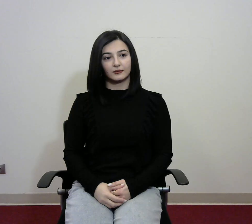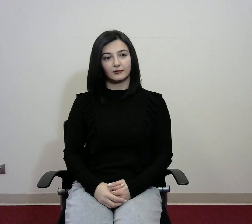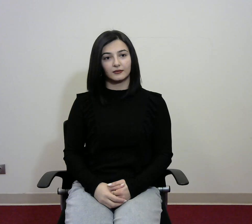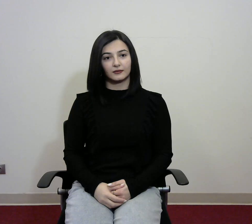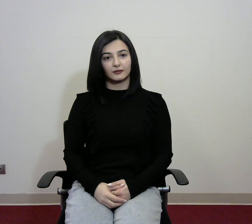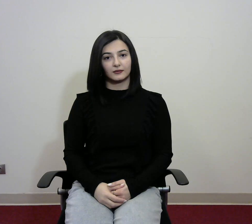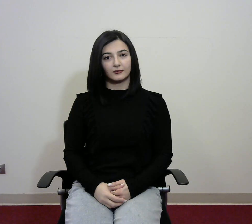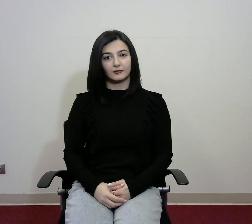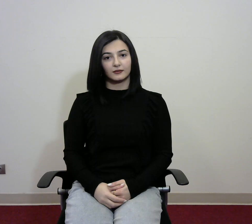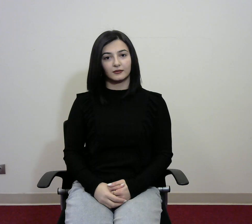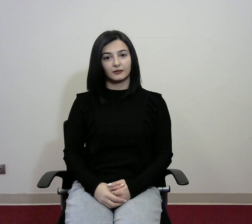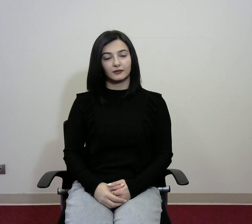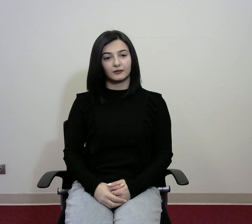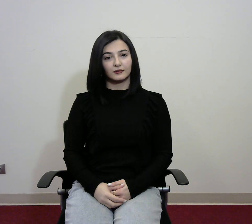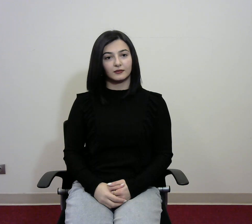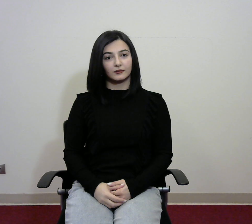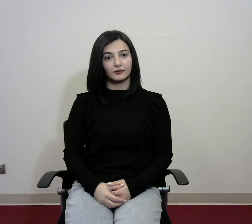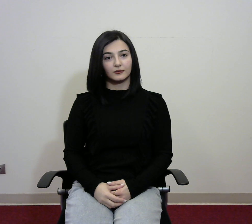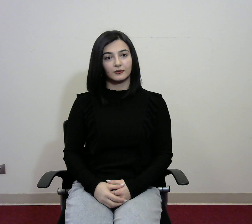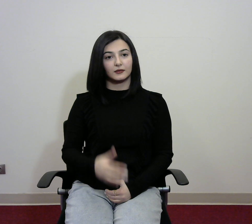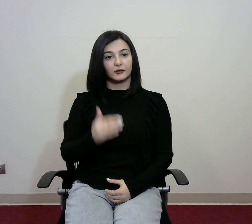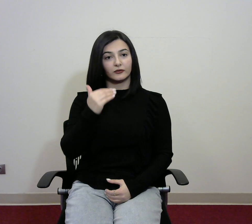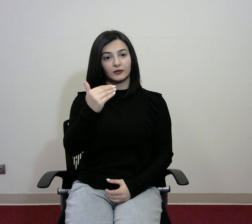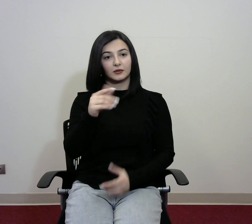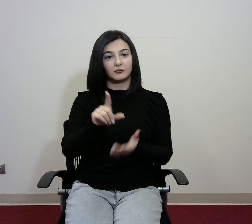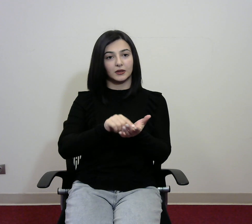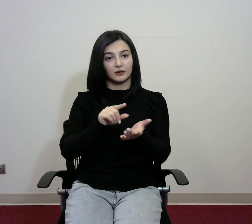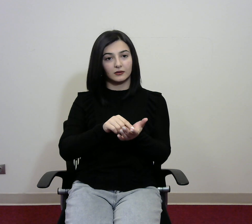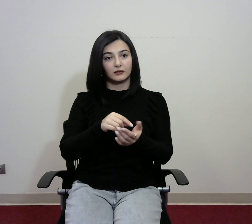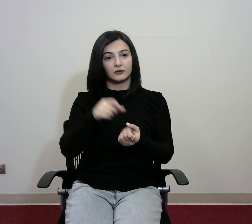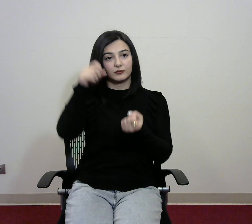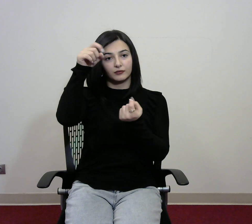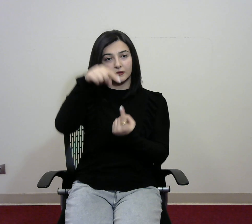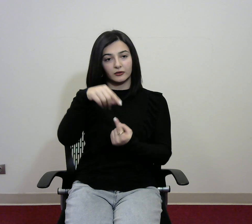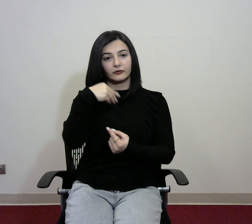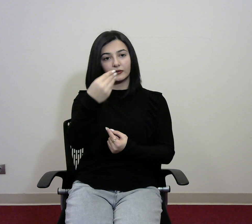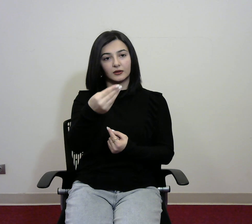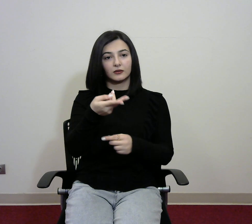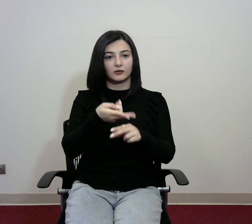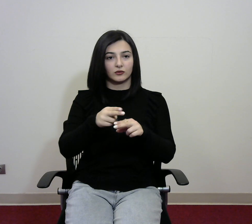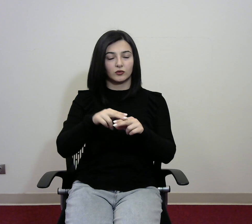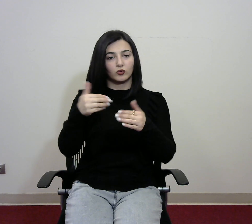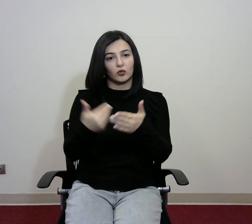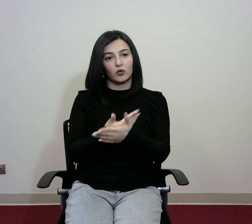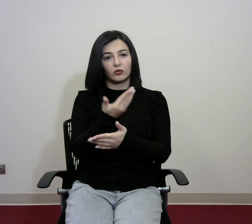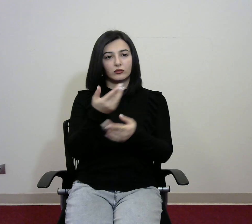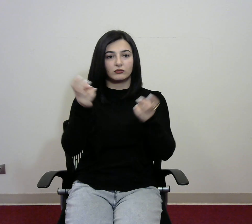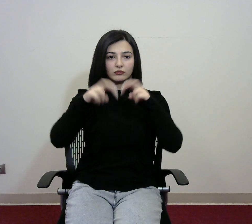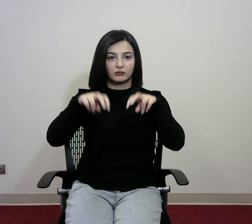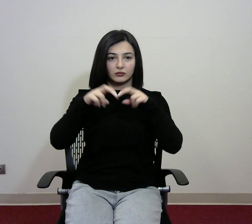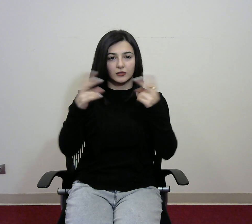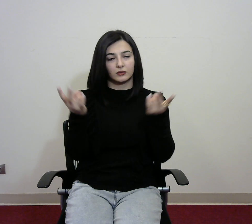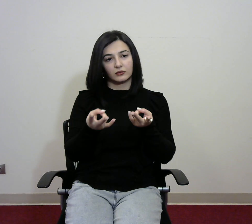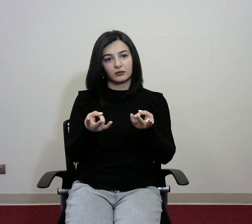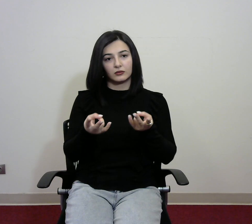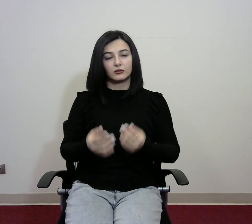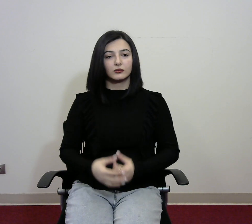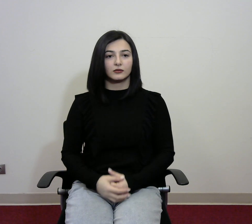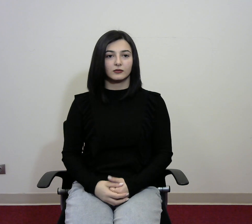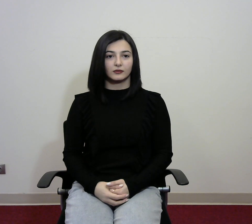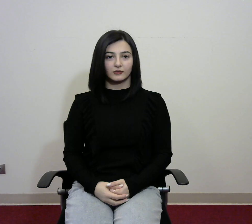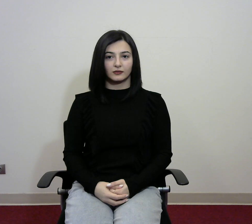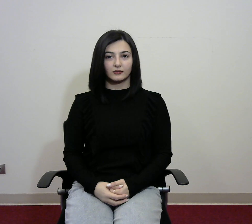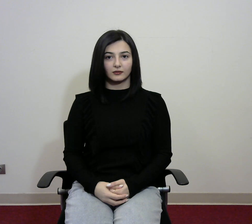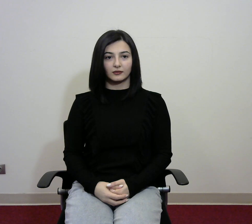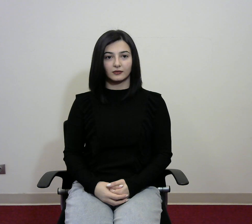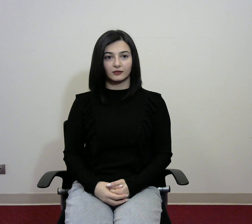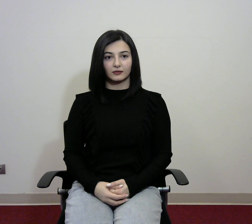Sizə pensiya təyin olunması üçün yenidən müayinə olunmalısınız